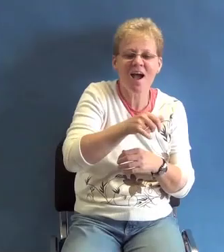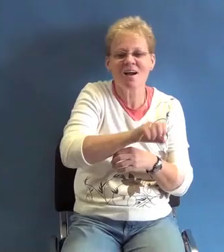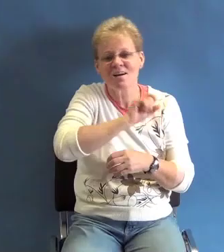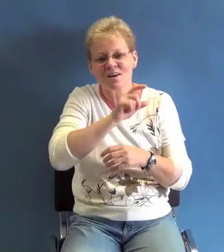Każdy to lubi.